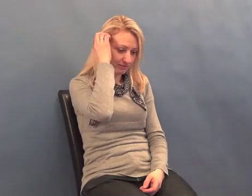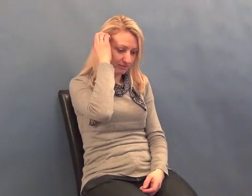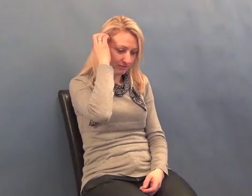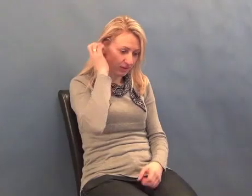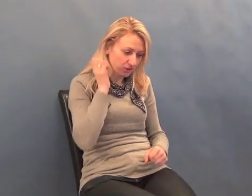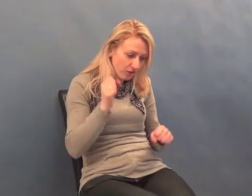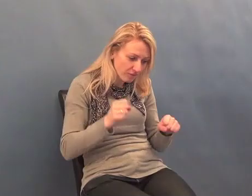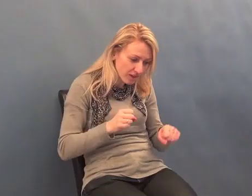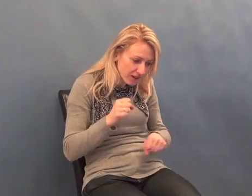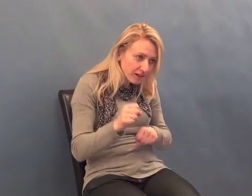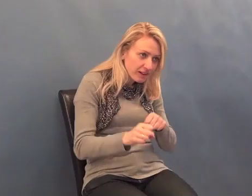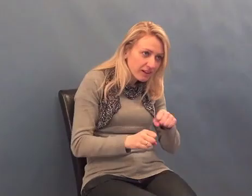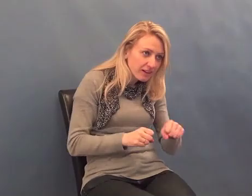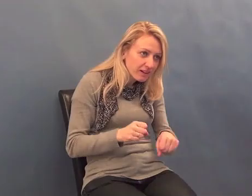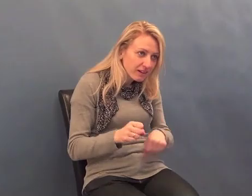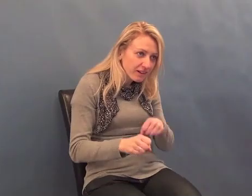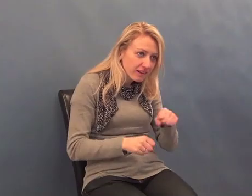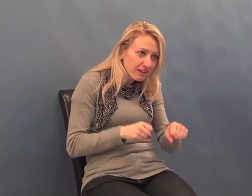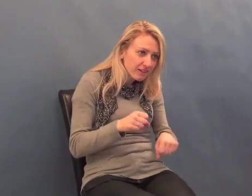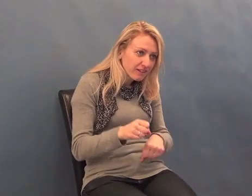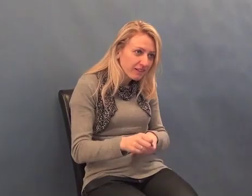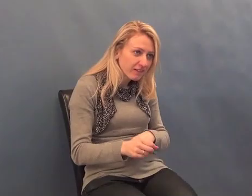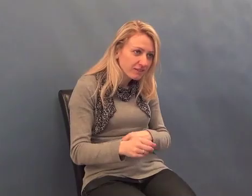Rower.